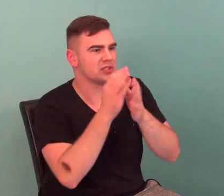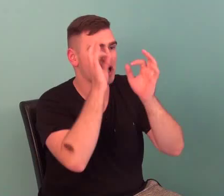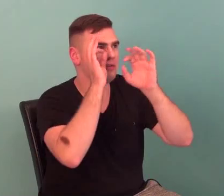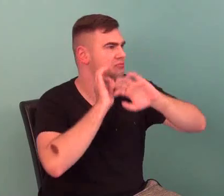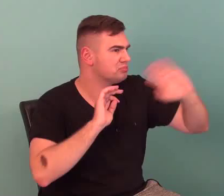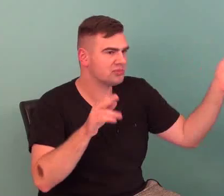Sowa już odleciała.